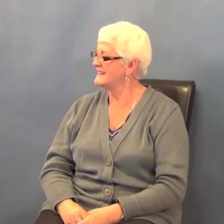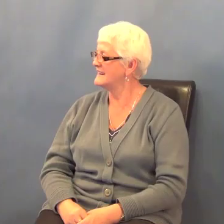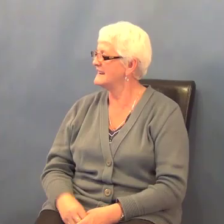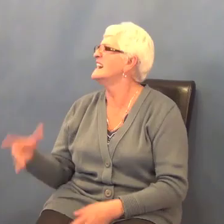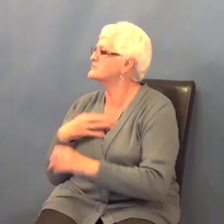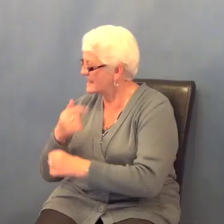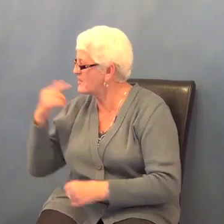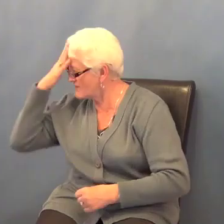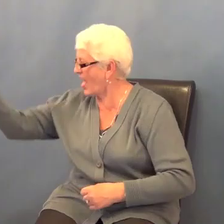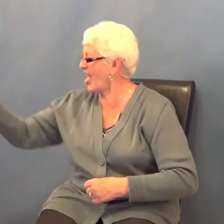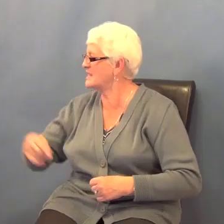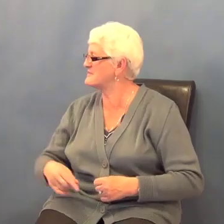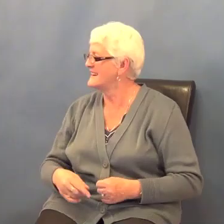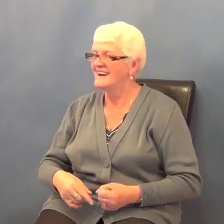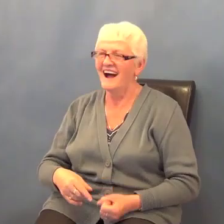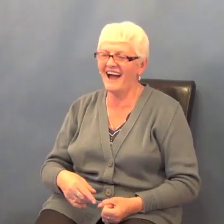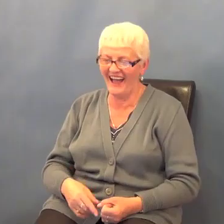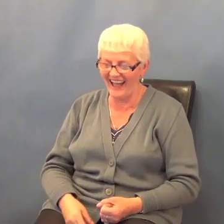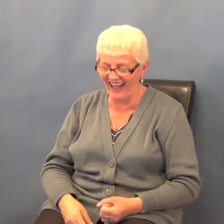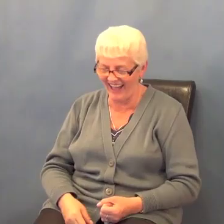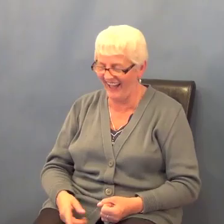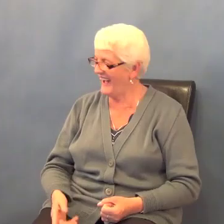Przestań to ukrywać, ty wiesz!